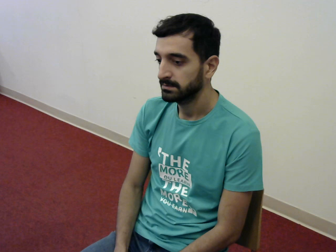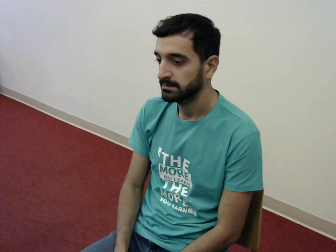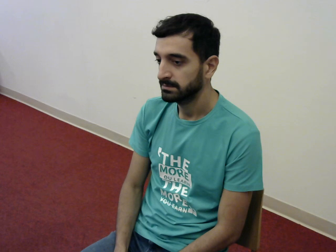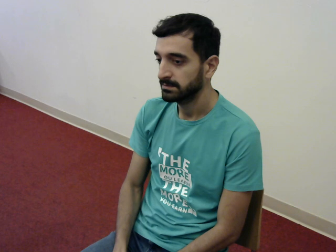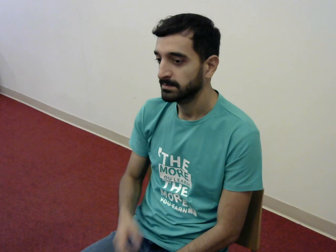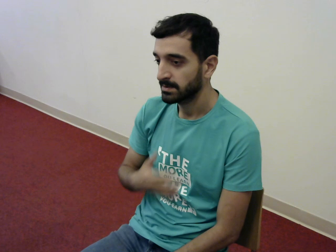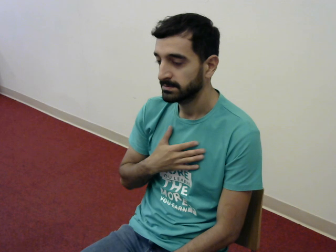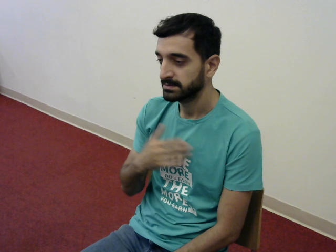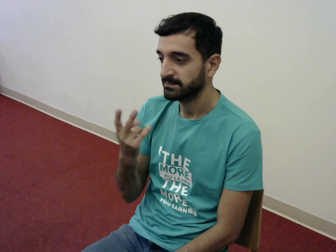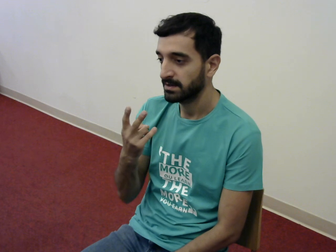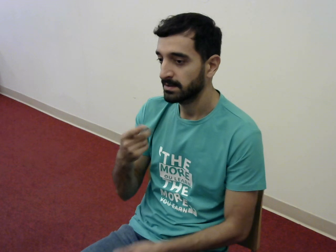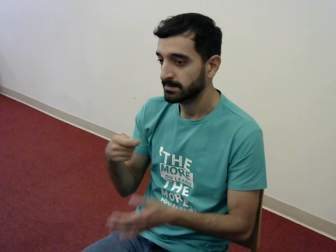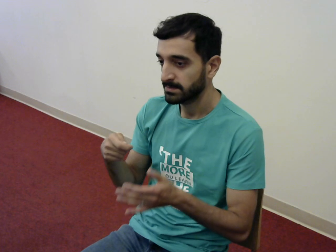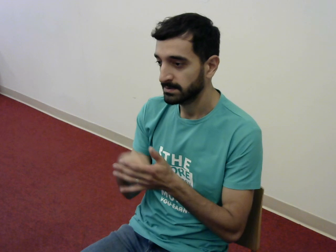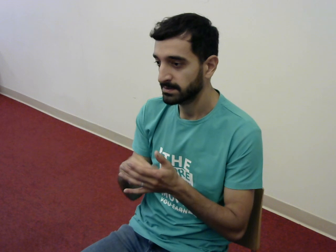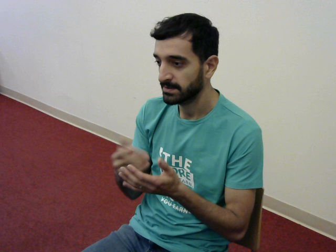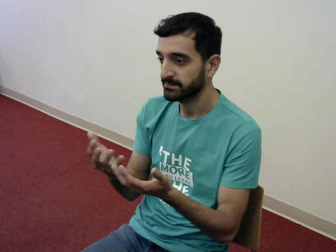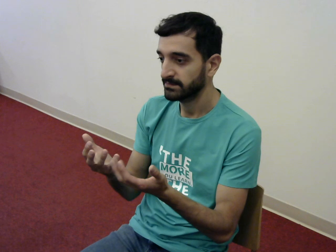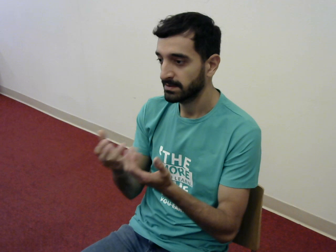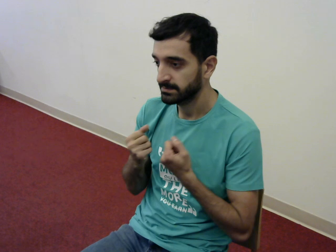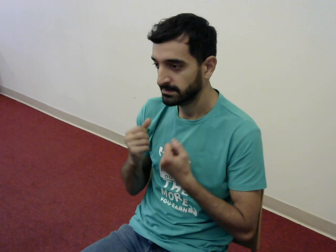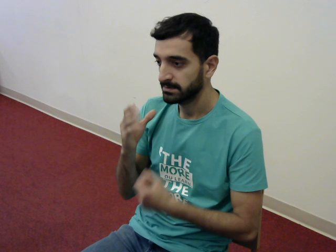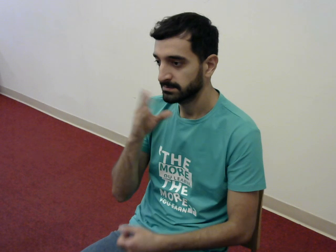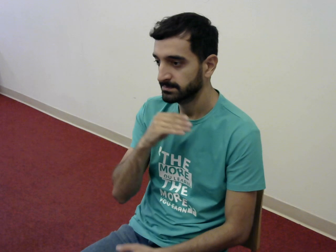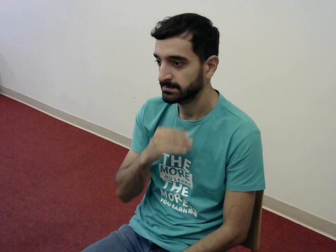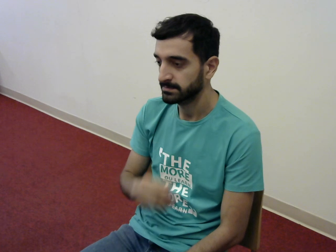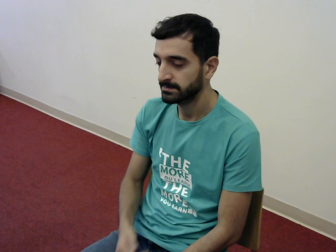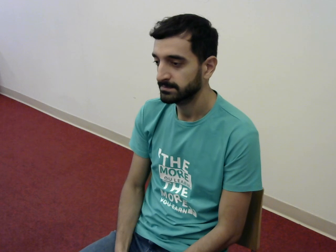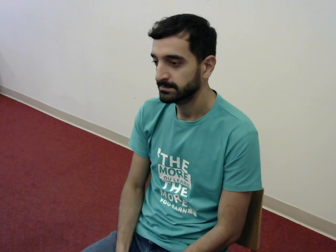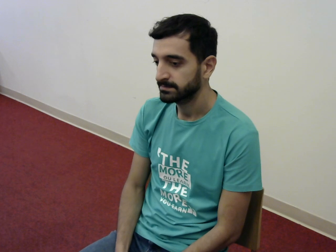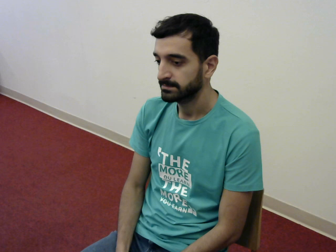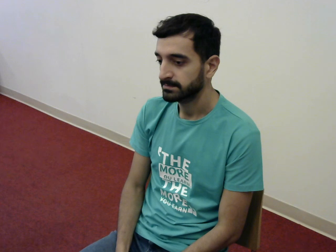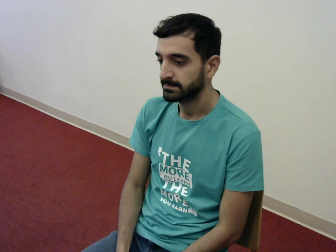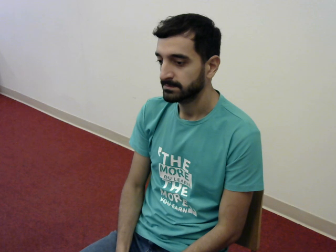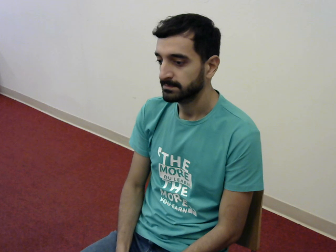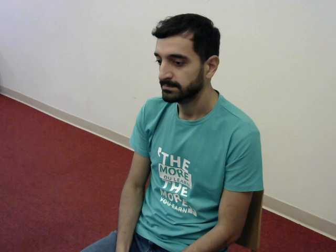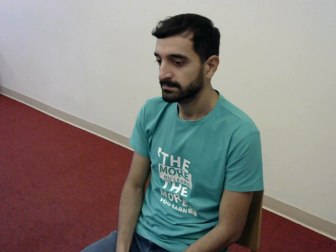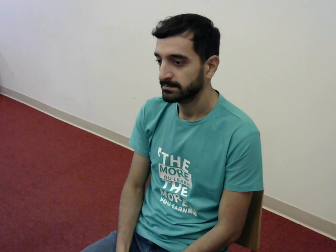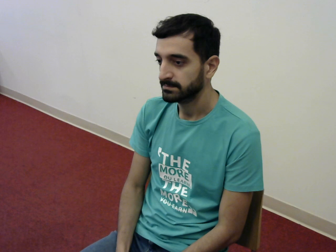Mənə 2 bilet verə bilərsinizmi?